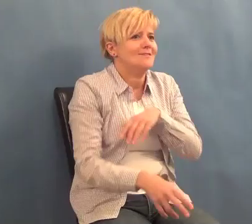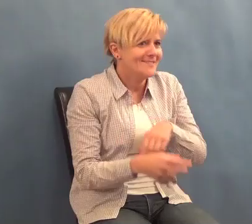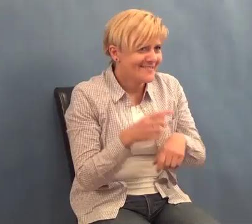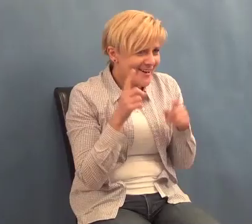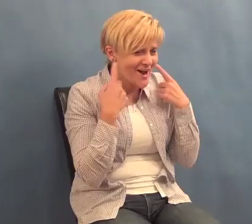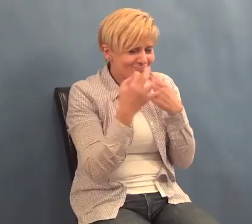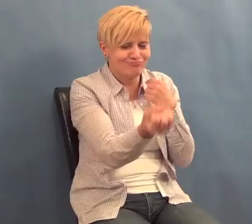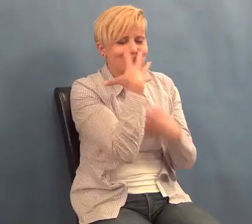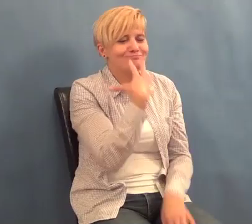Ochlapała pyszczek kota.